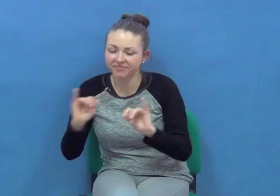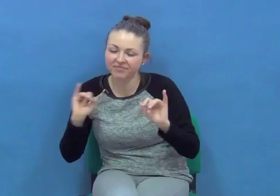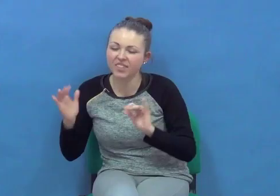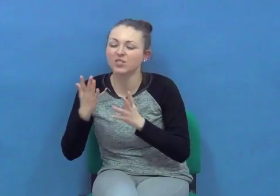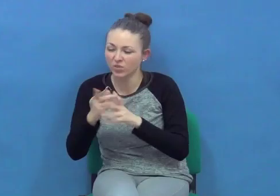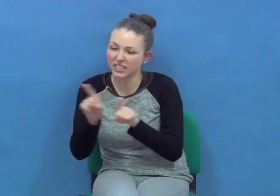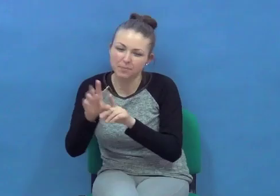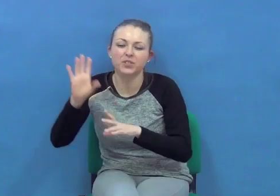Już mieli się zbierać...